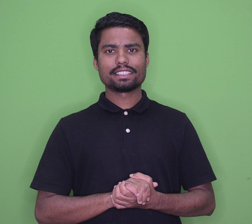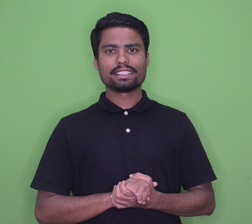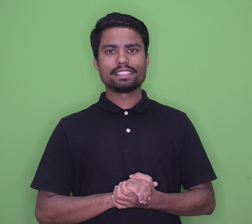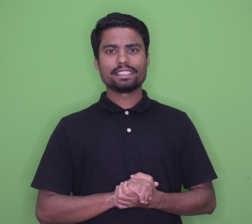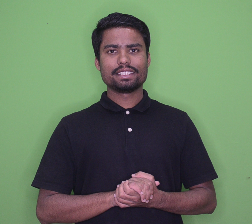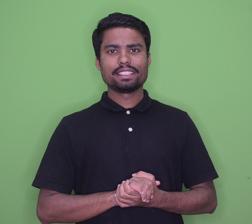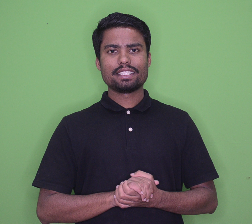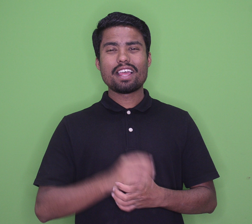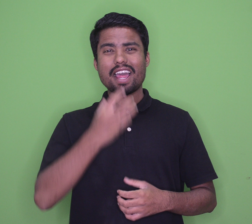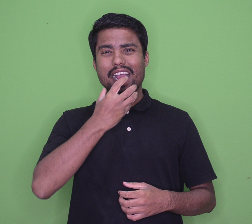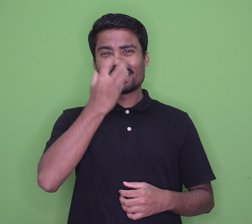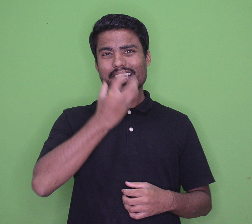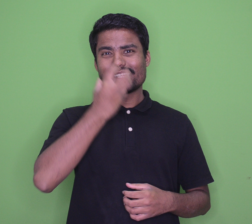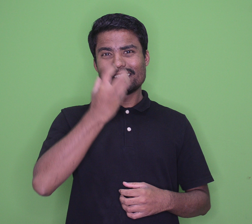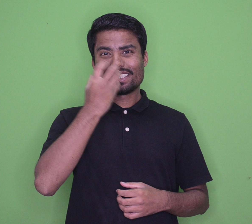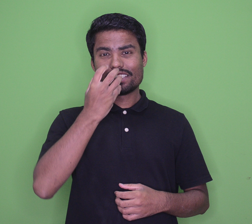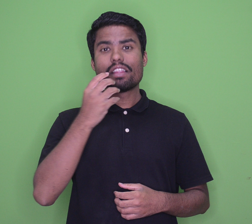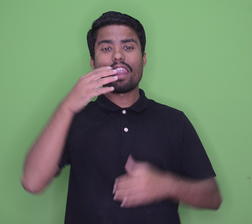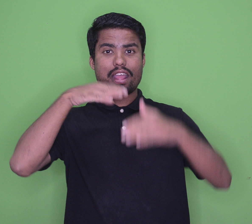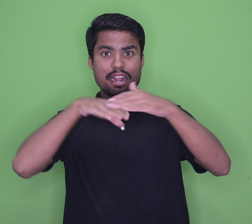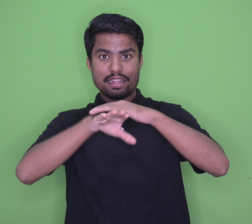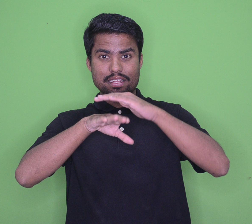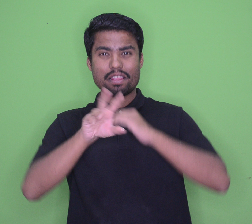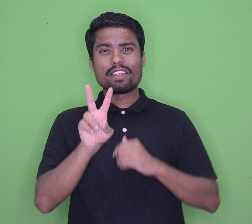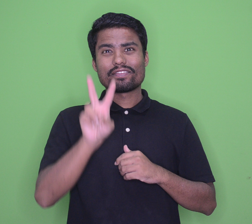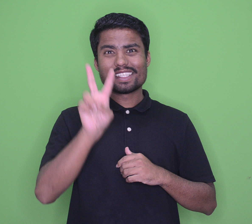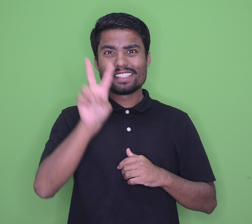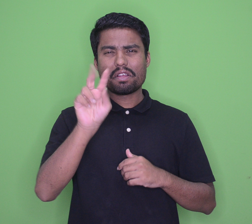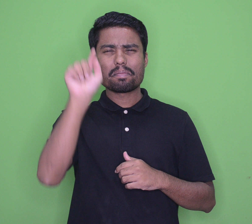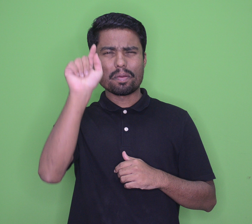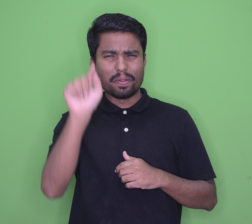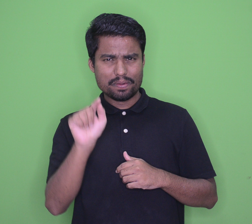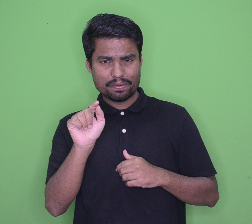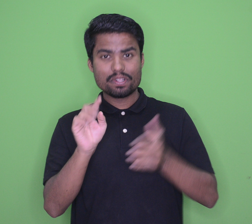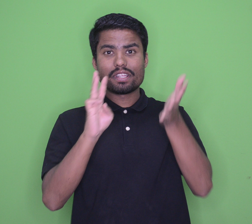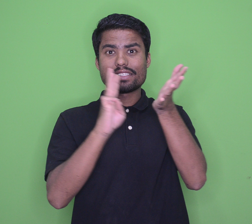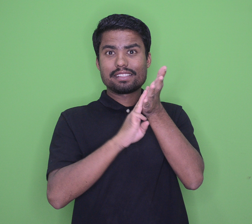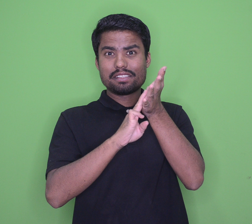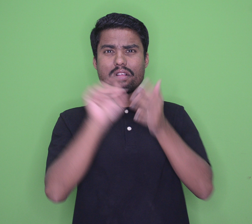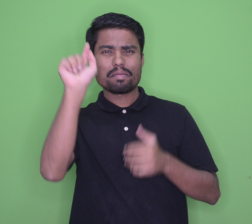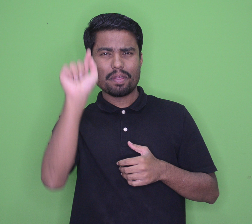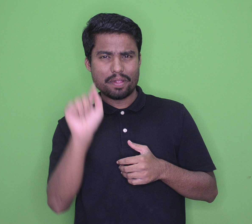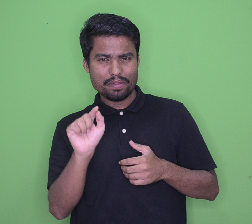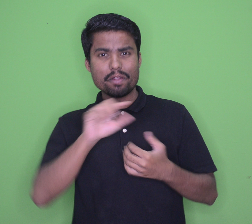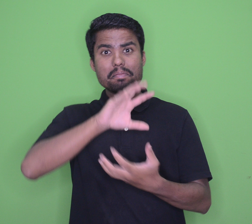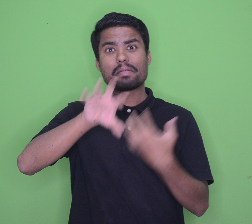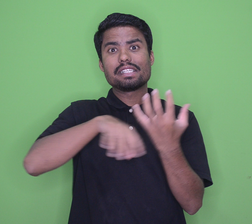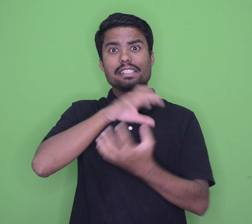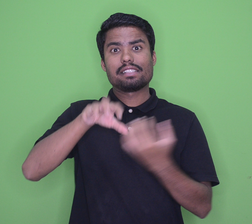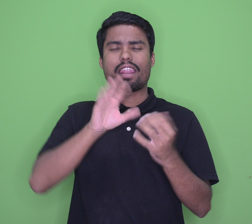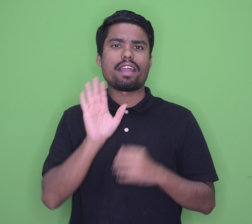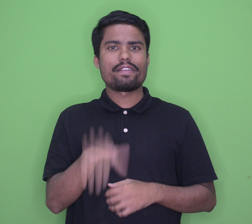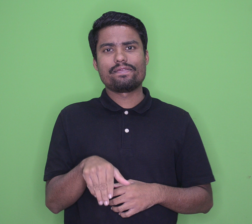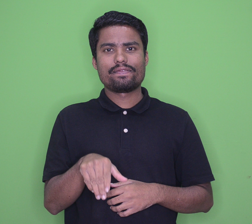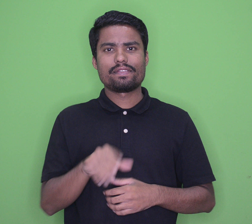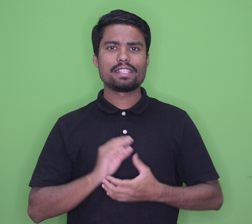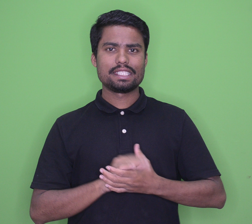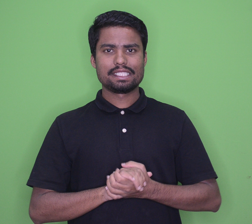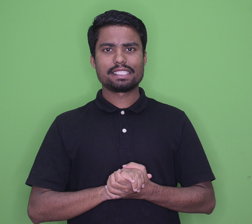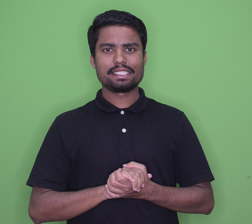apple are nutricious